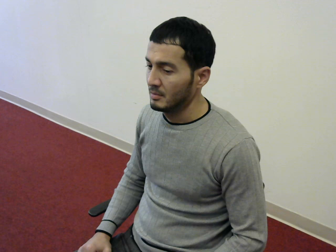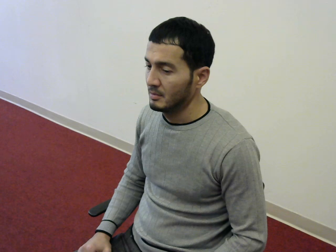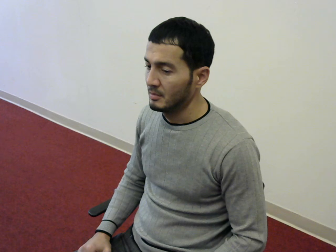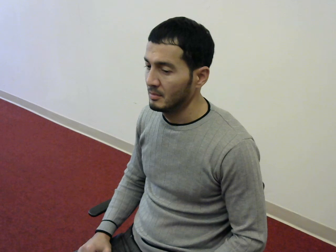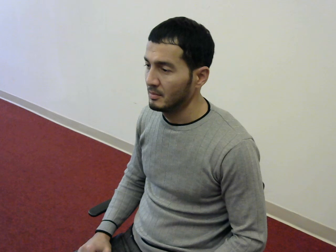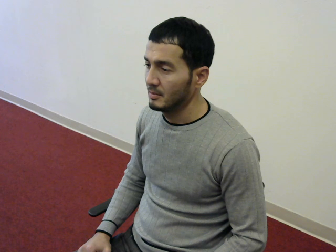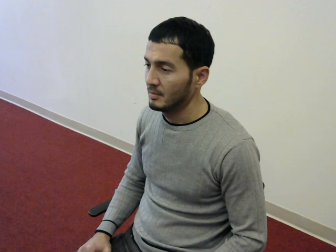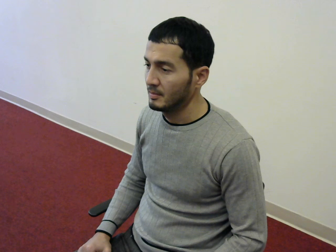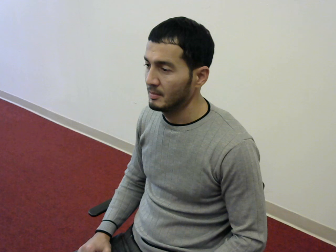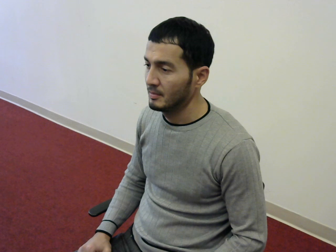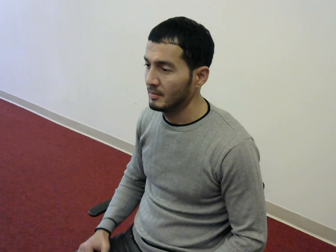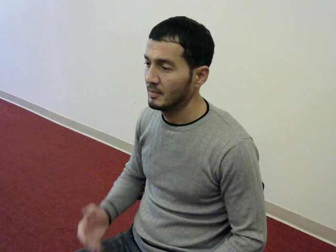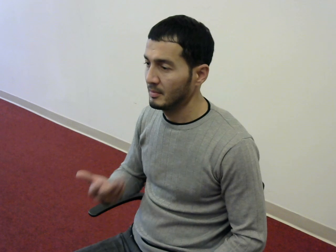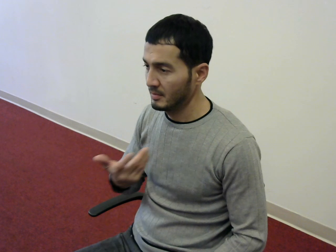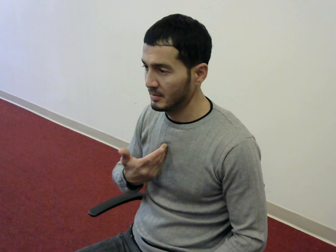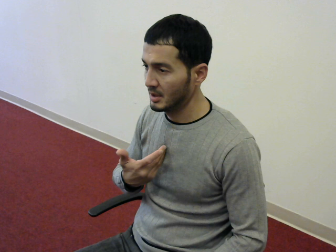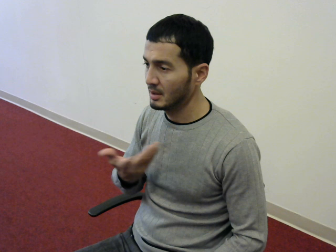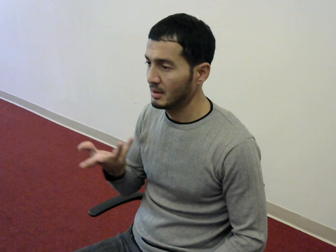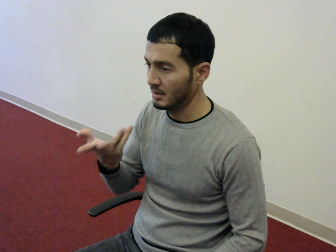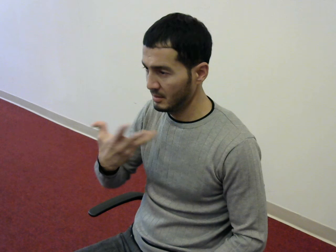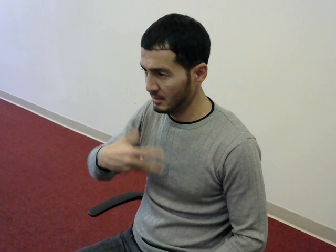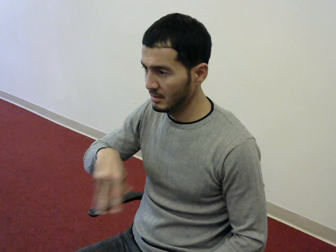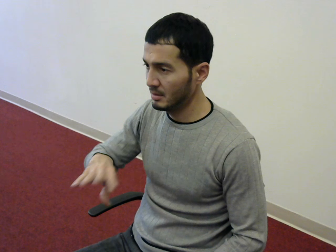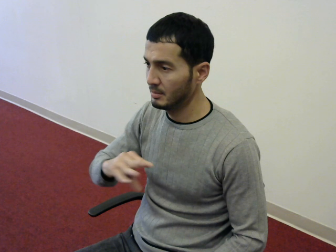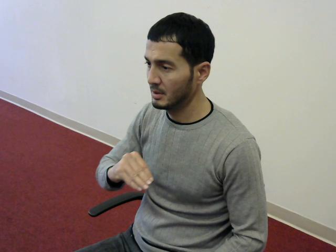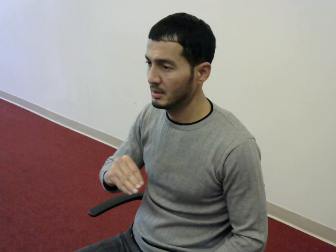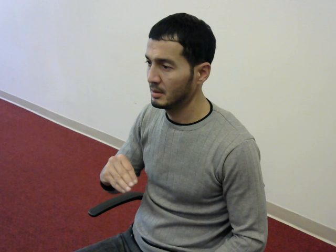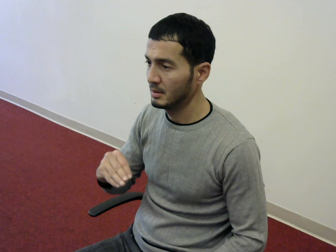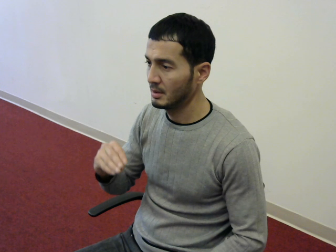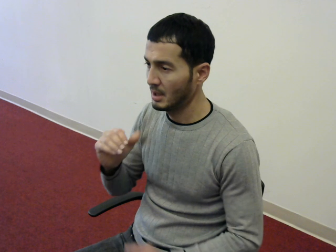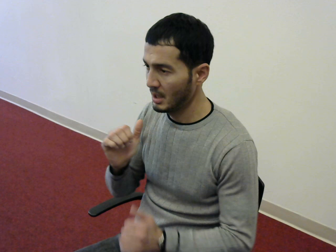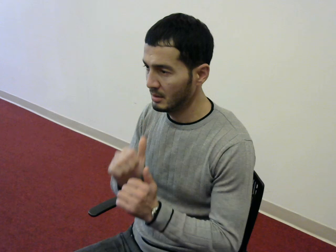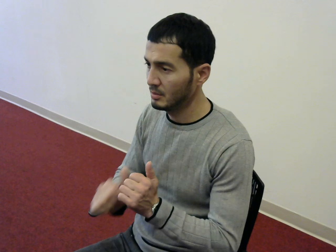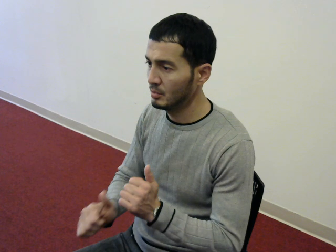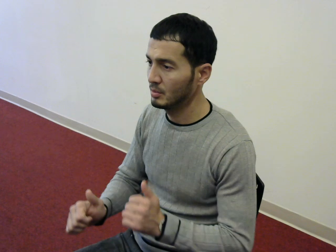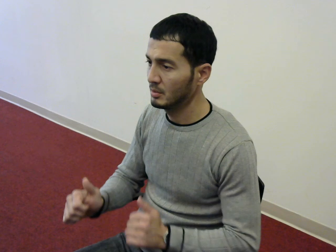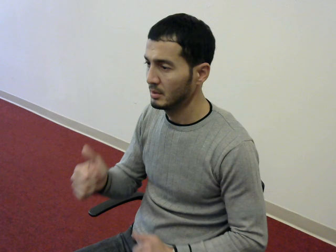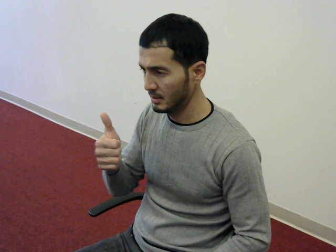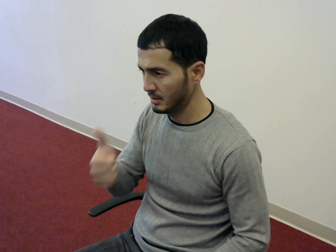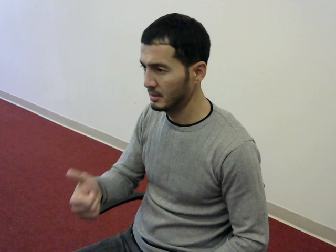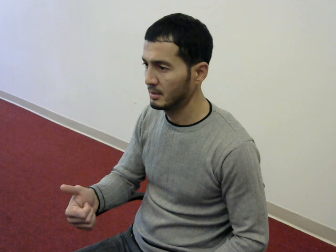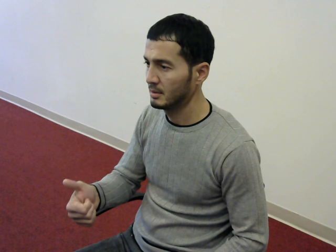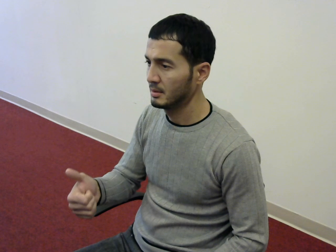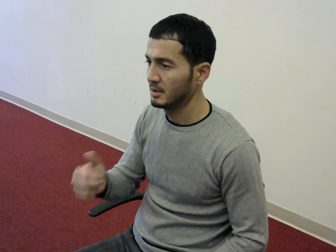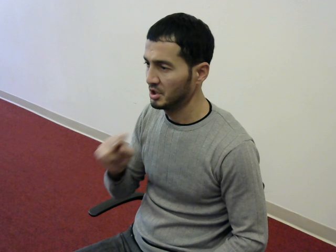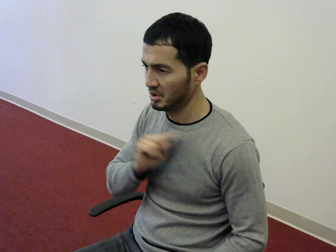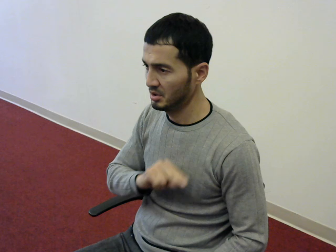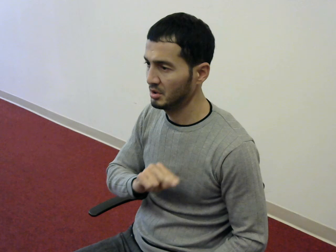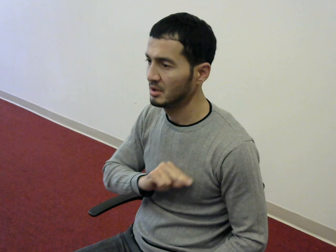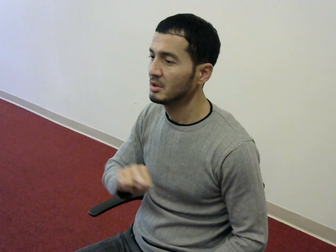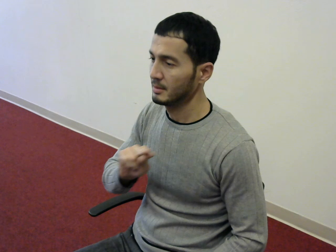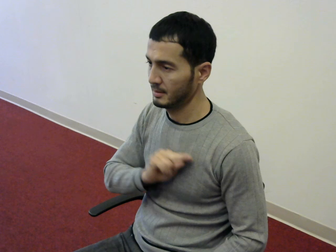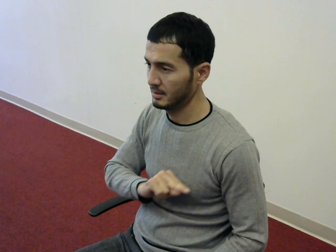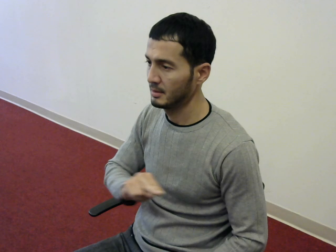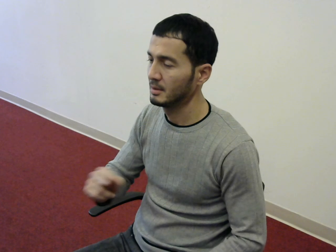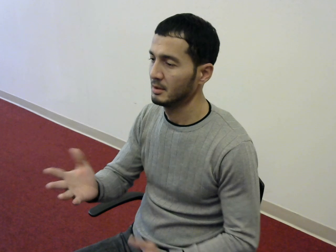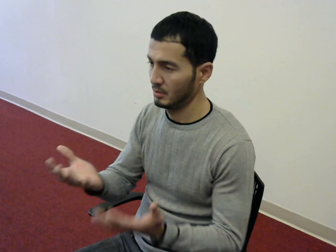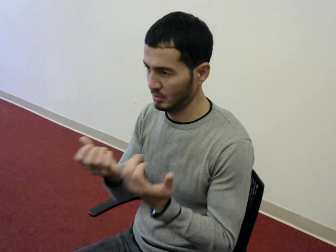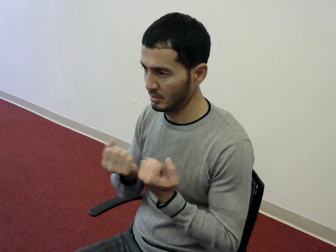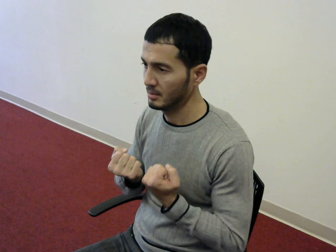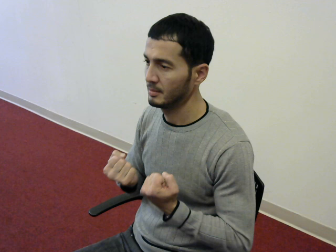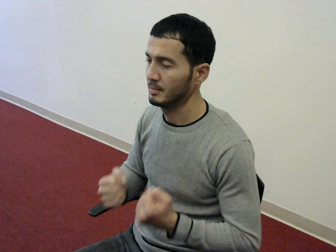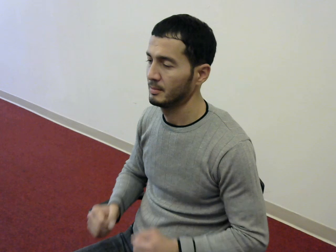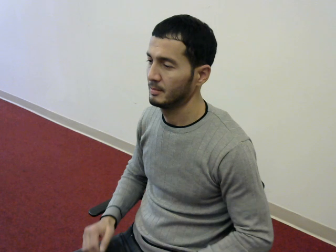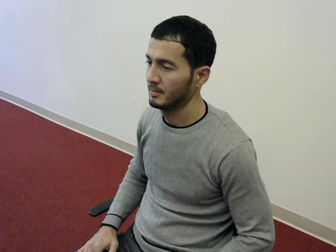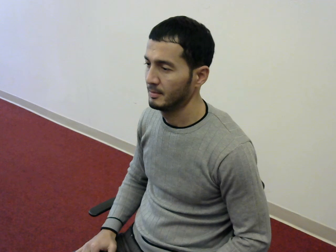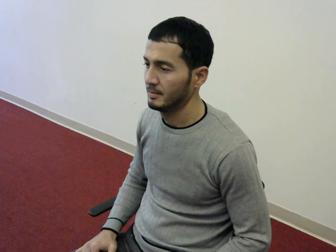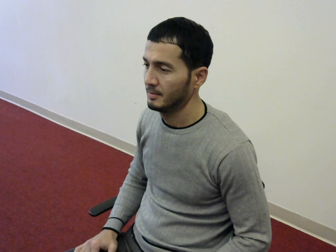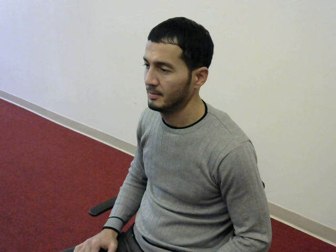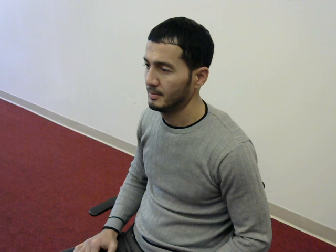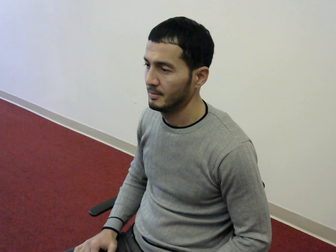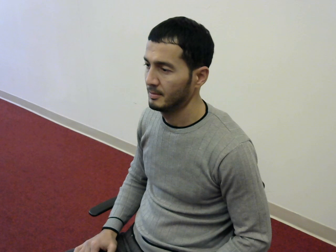Biz həmişə yaxşı işçiləri işə götürürük